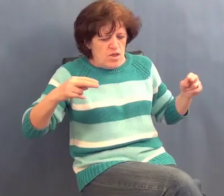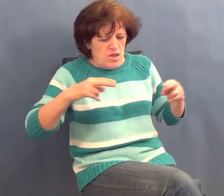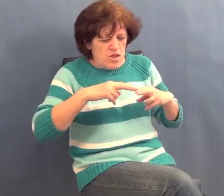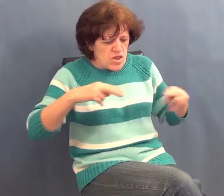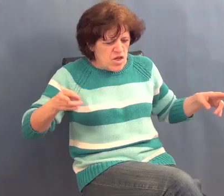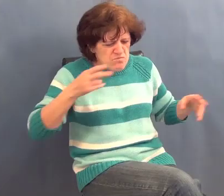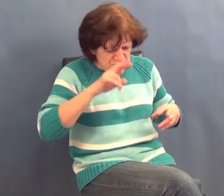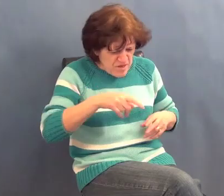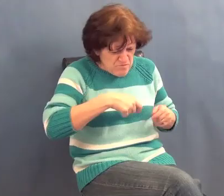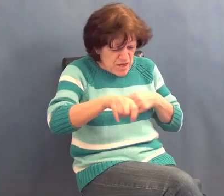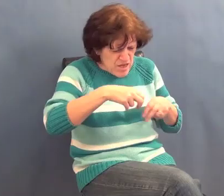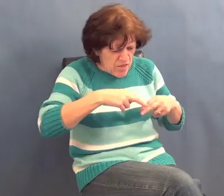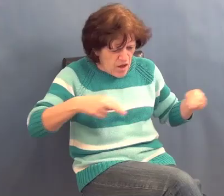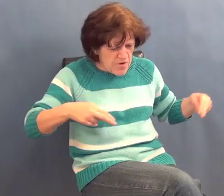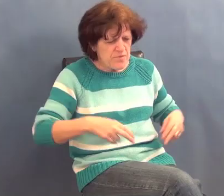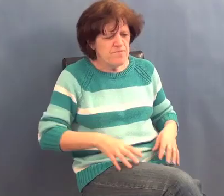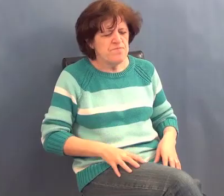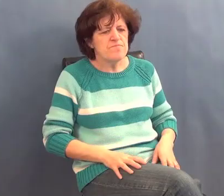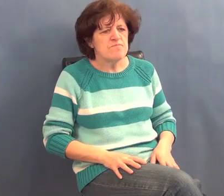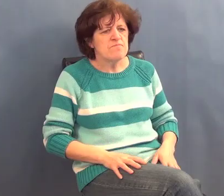Można rozpoznać, że to przejście przez tory.